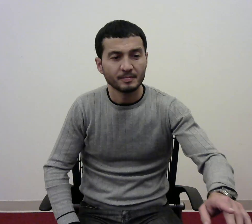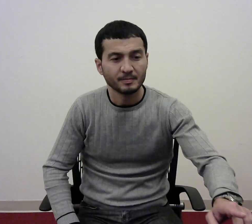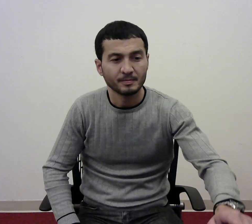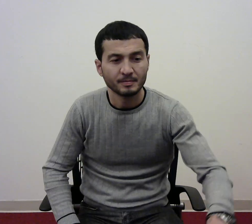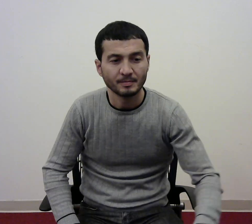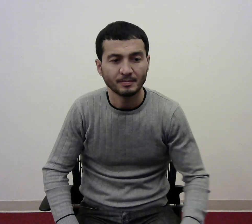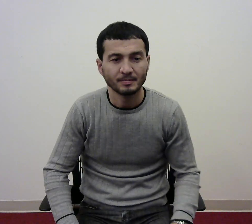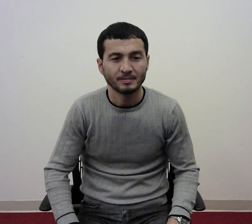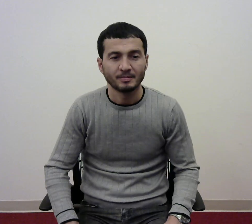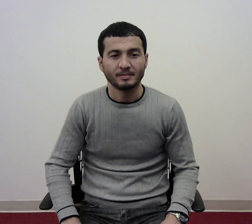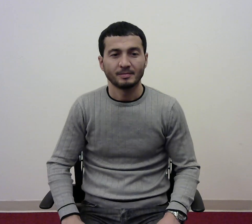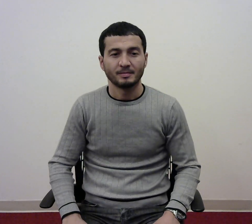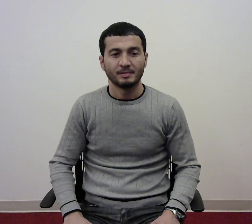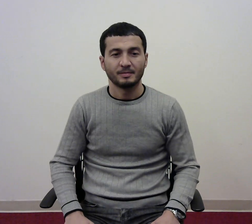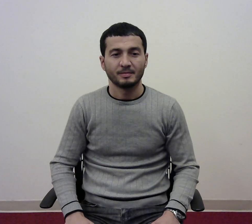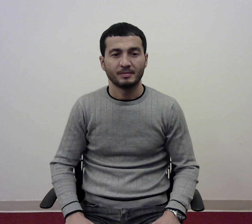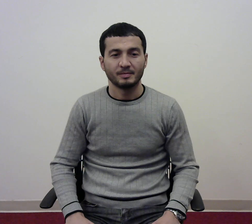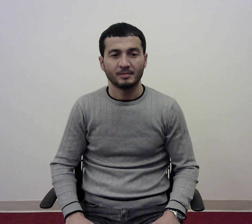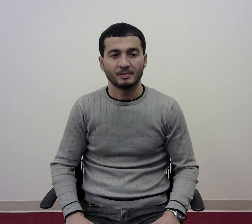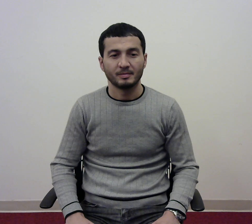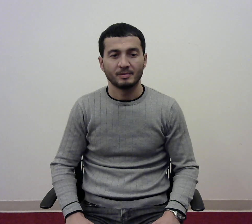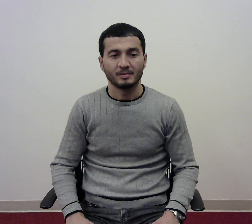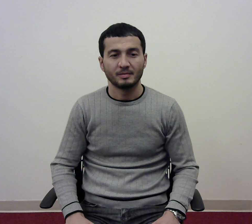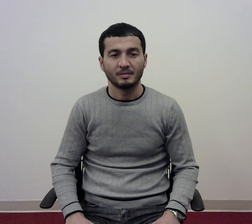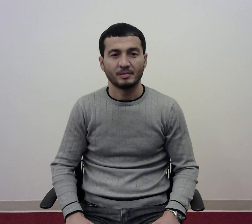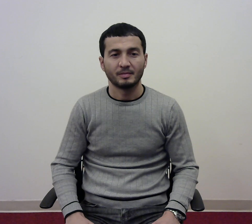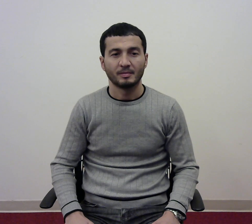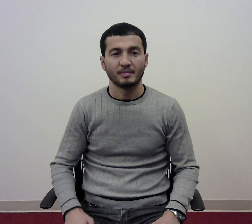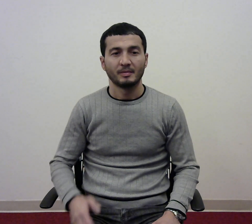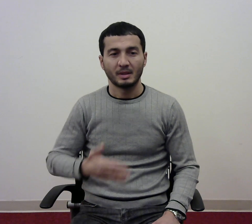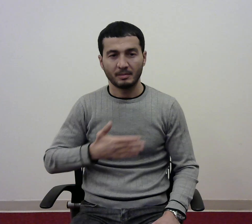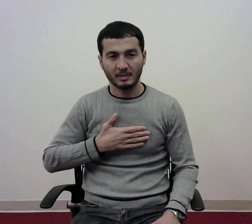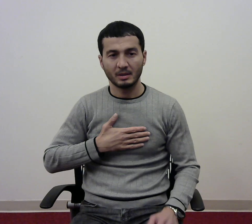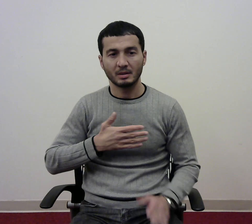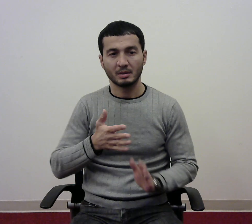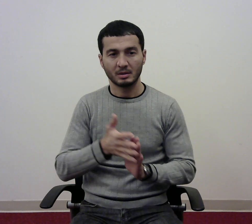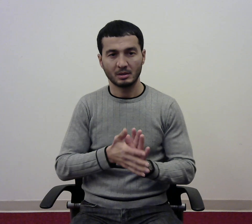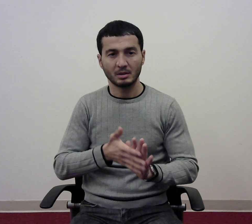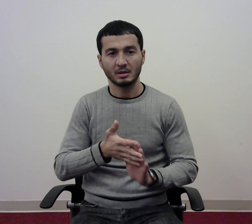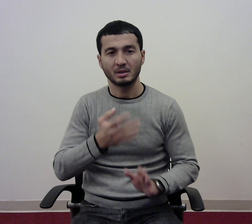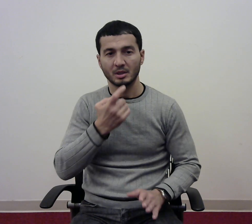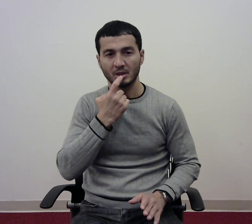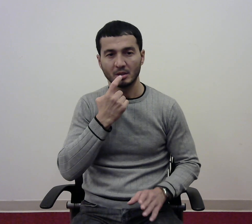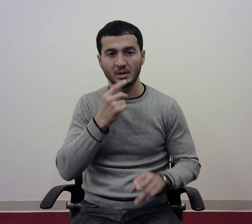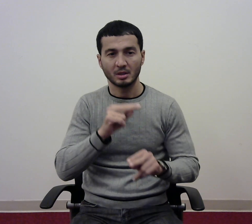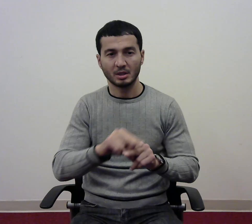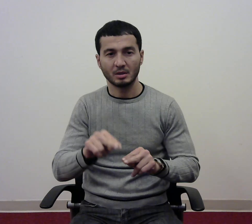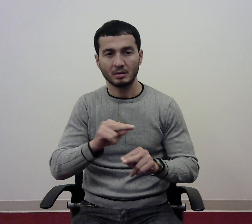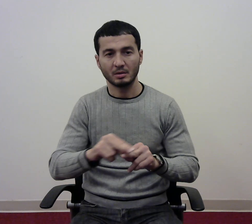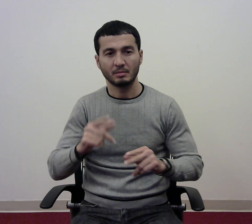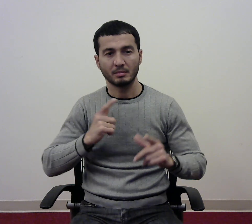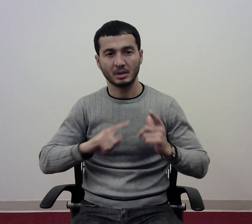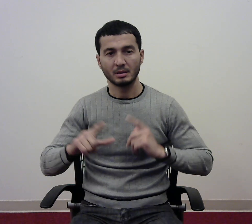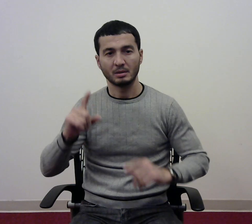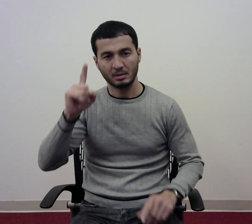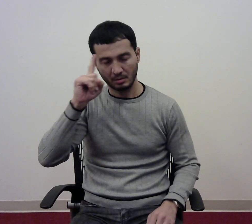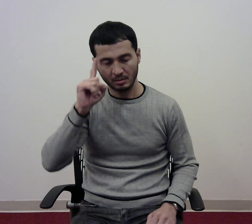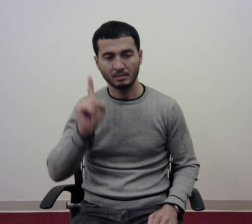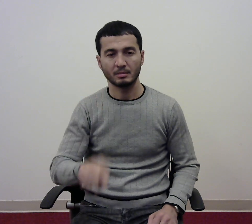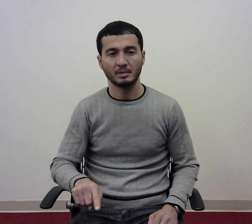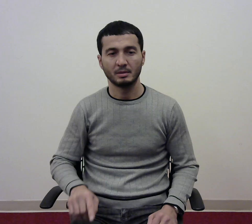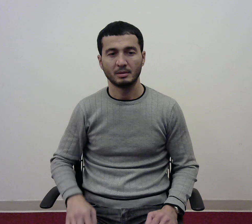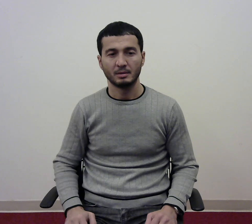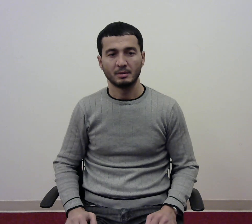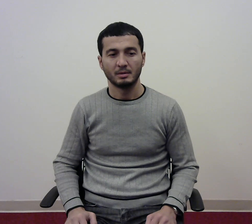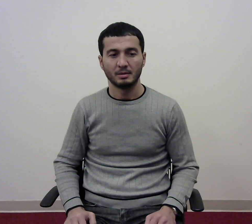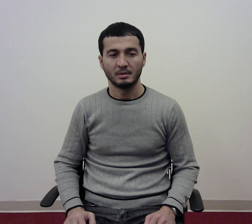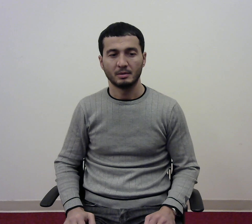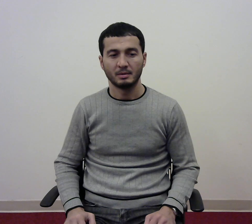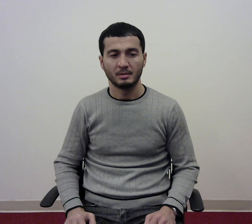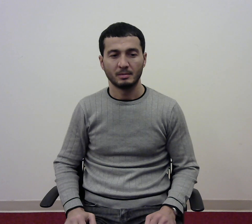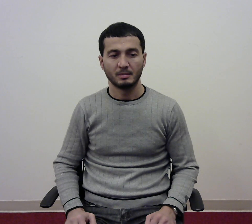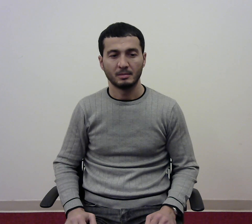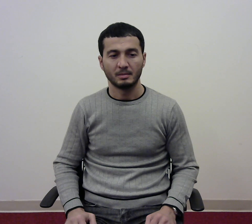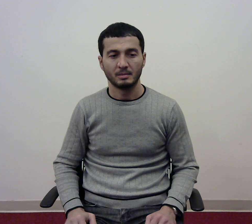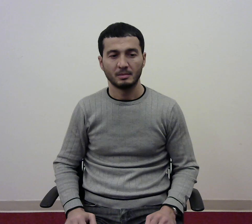Mən işarə dilini öyrədən müəllim tanıyıram